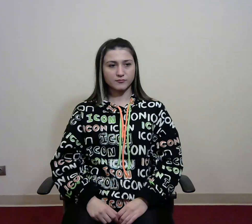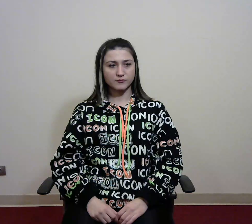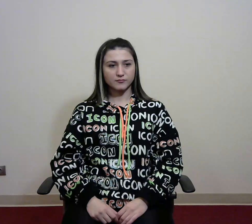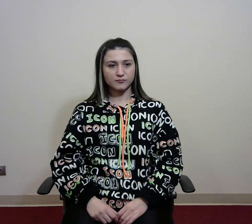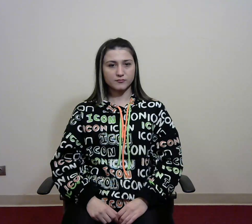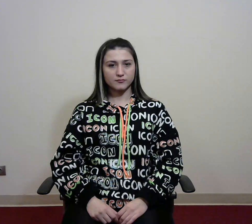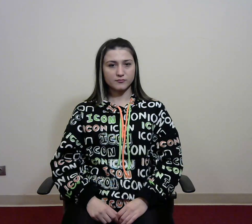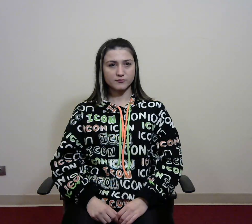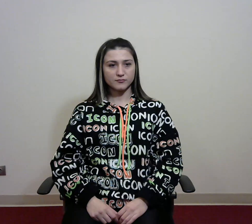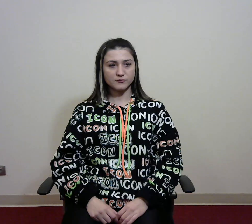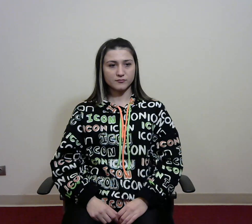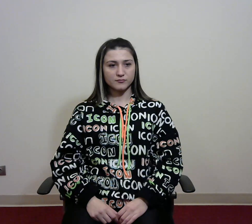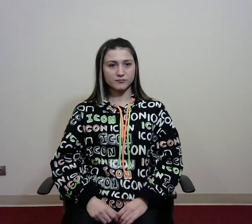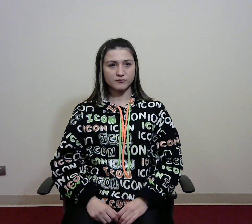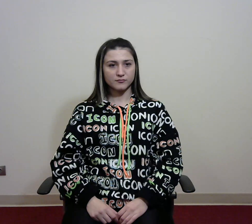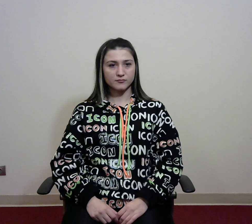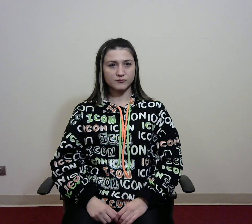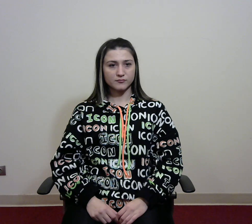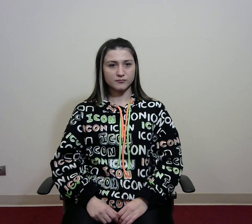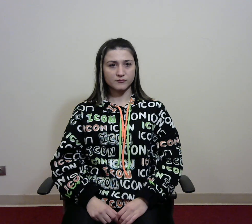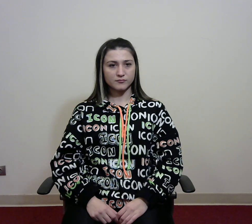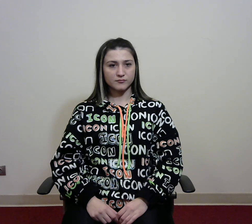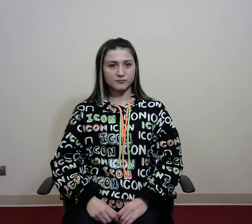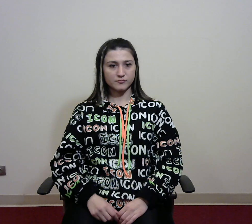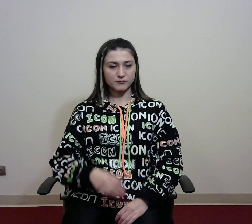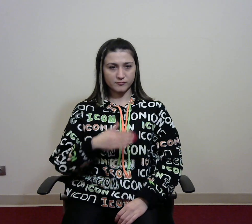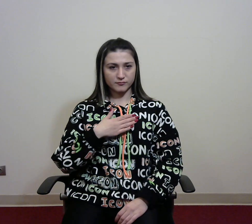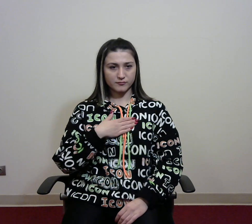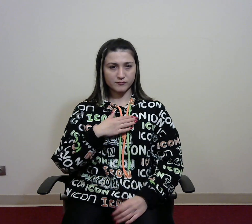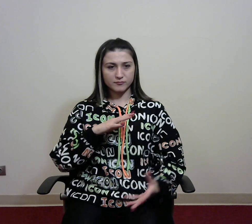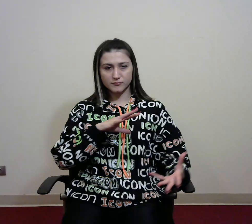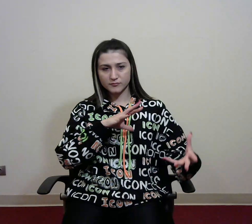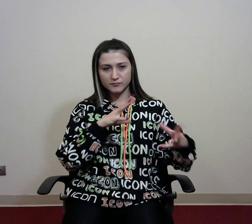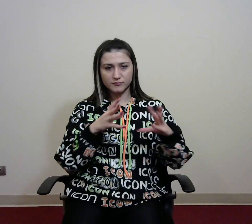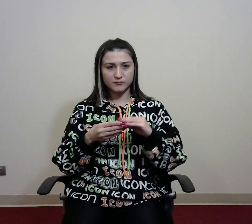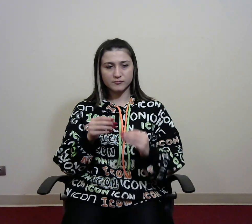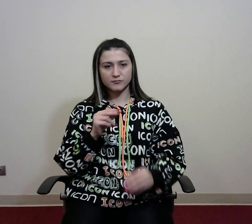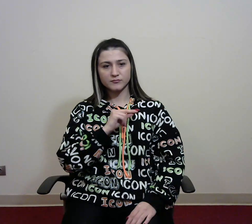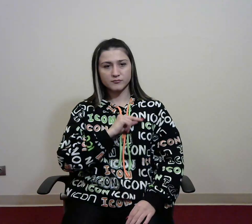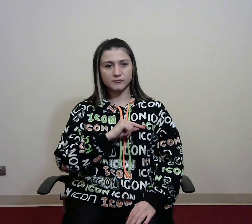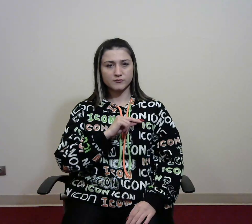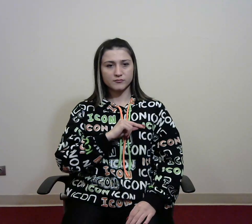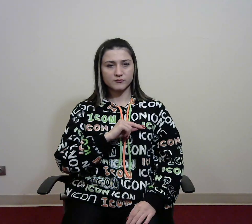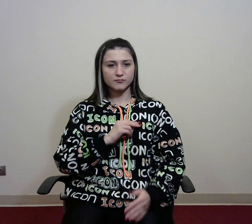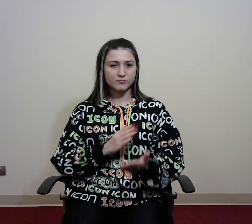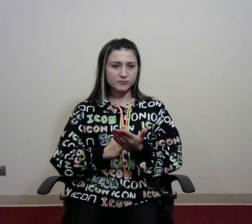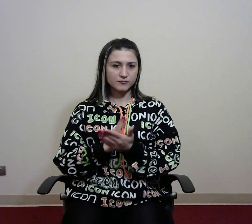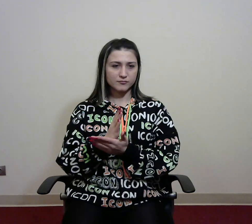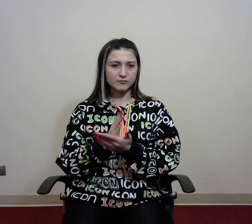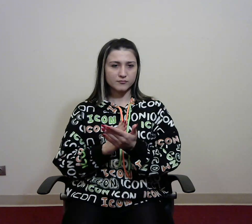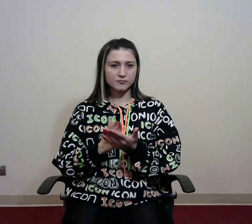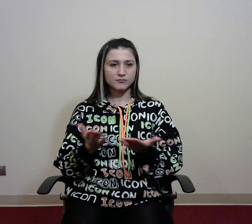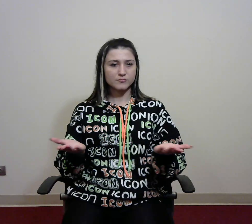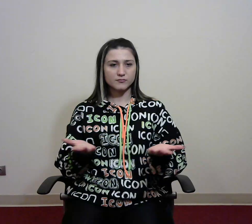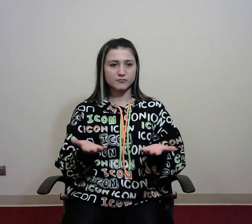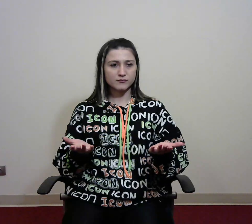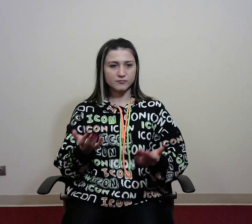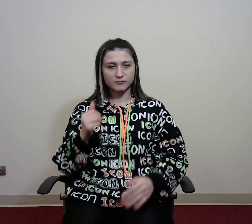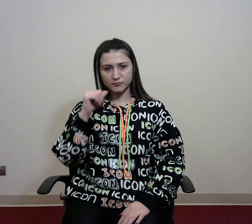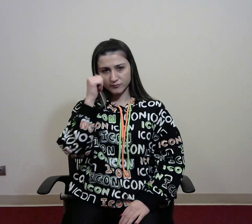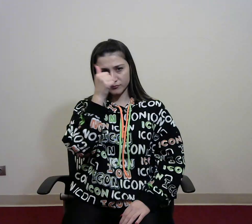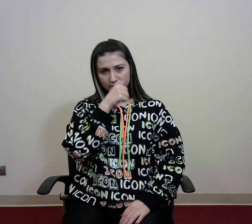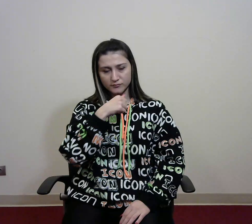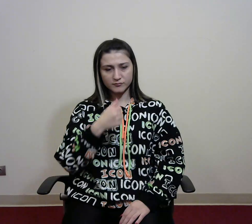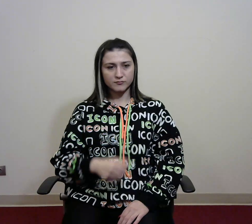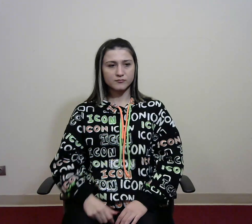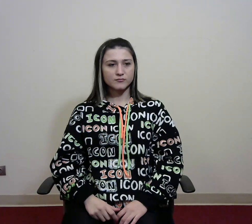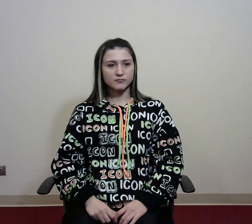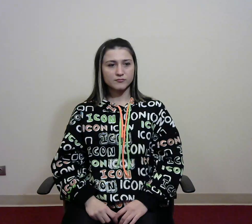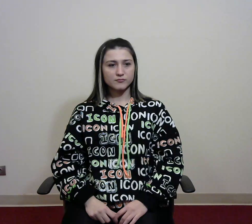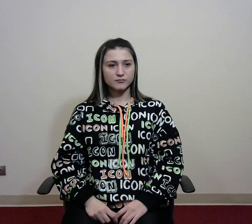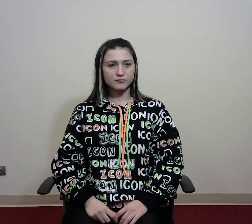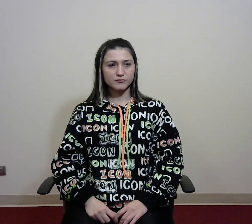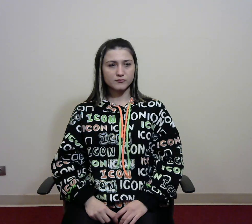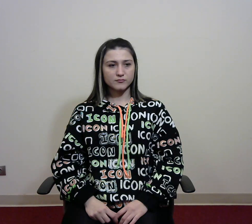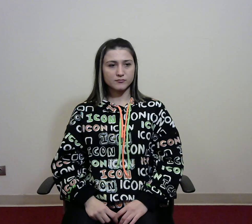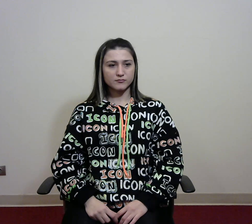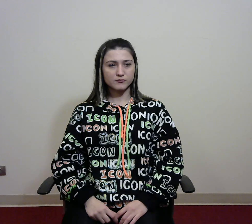Mənim ümumi iş stajım neçə ildir?